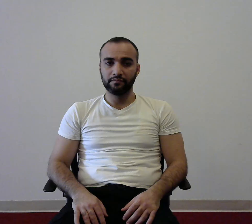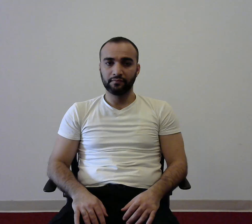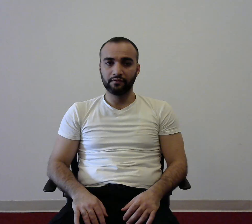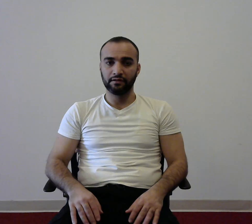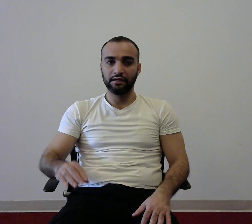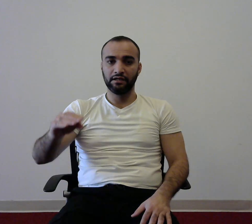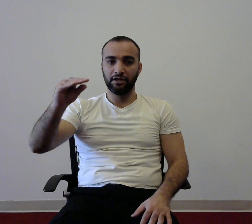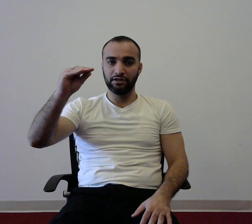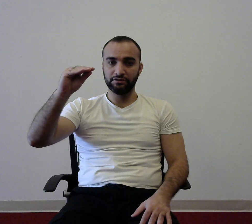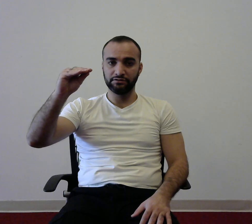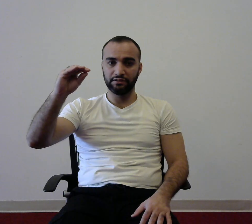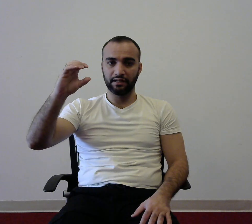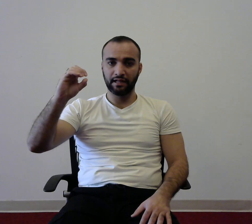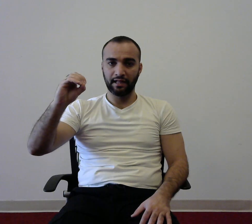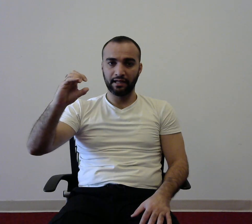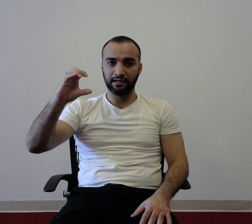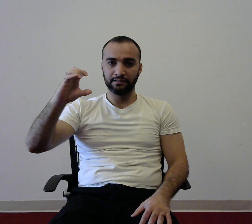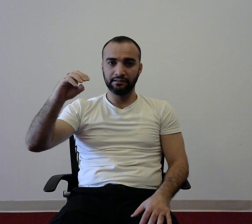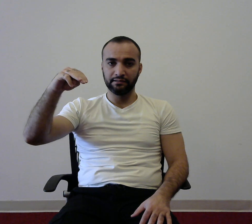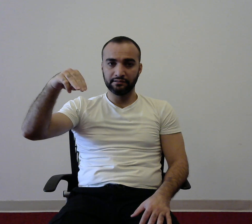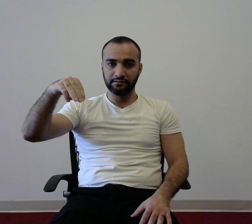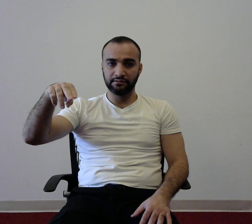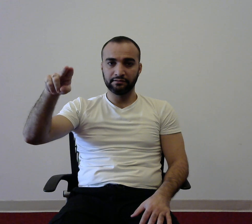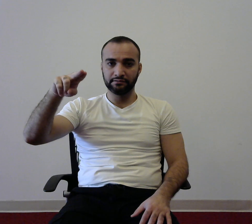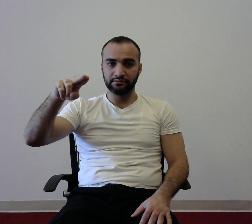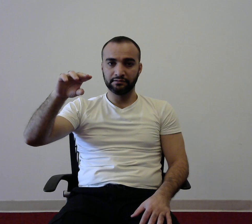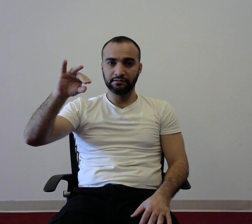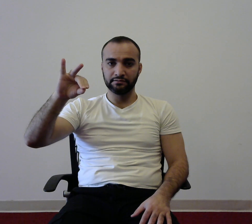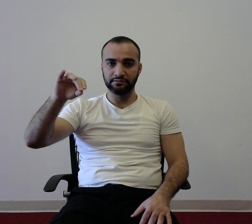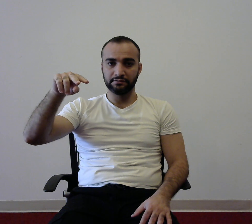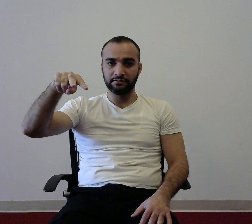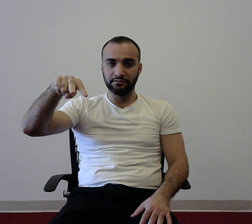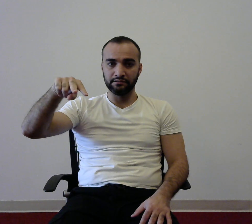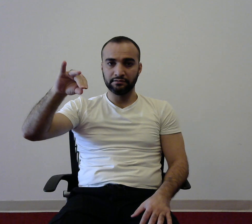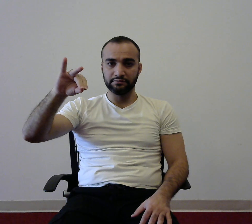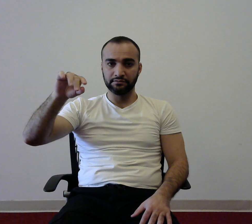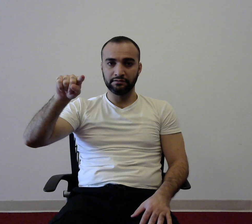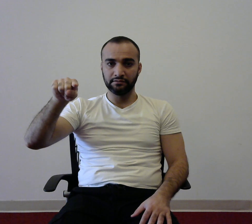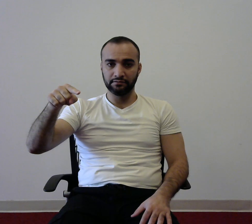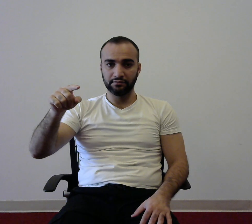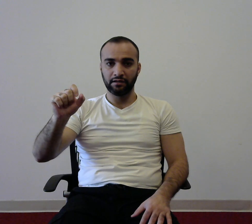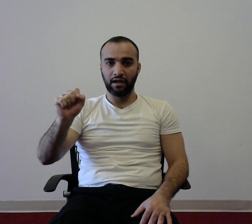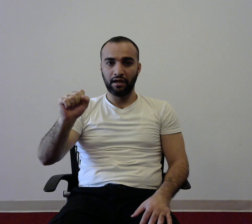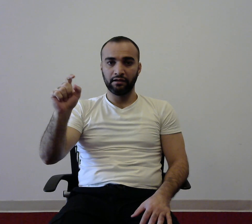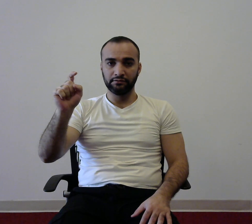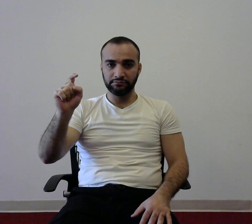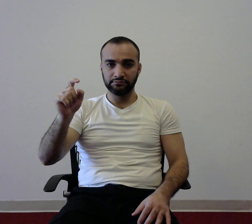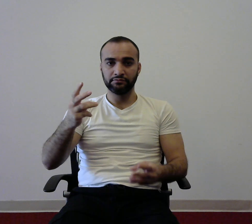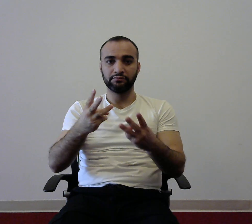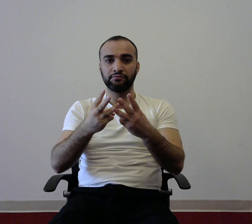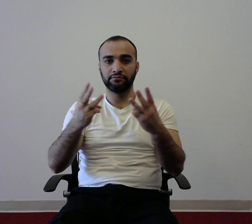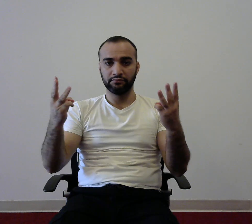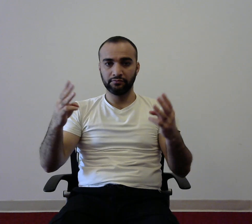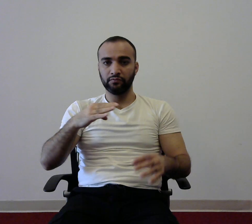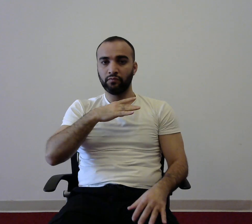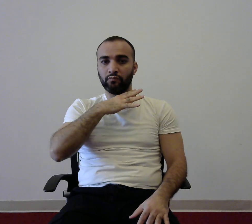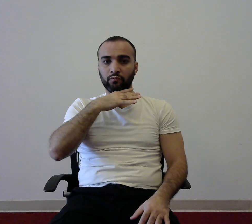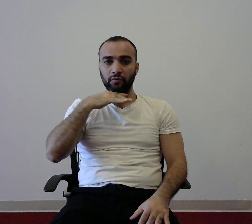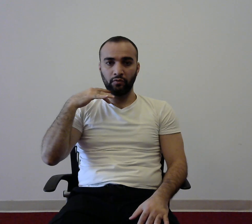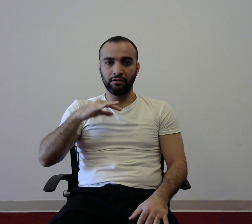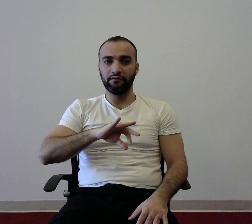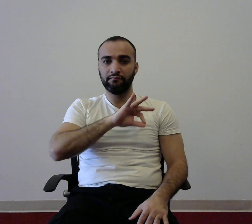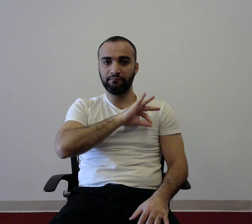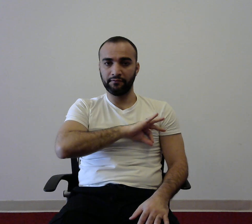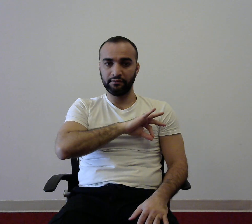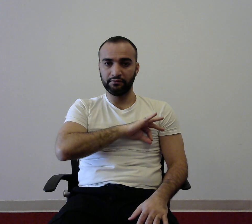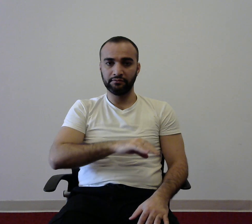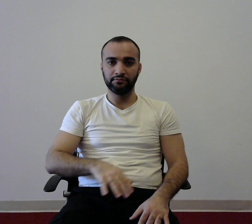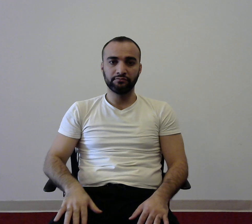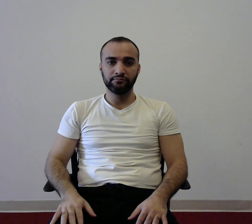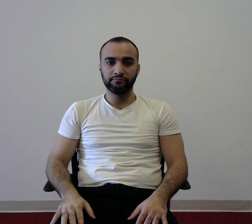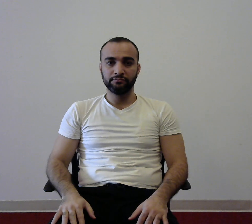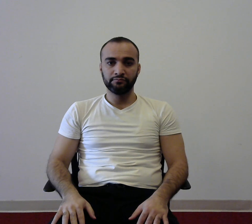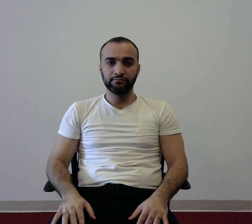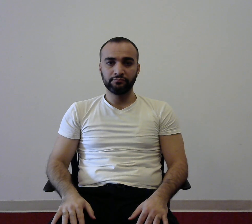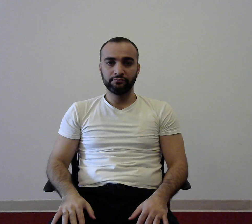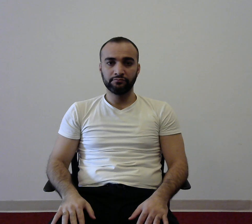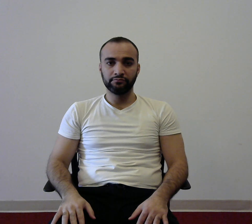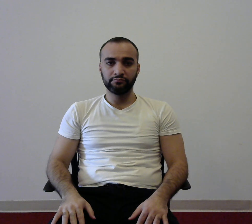Jestdili.az saytı çox faydalıdır